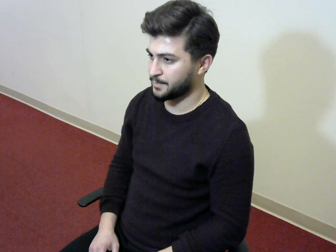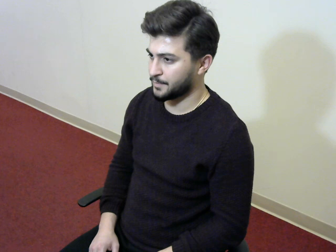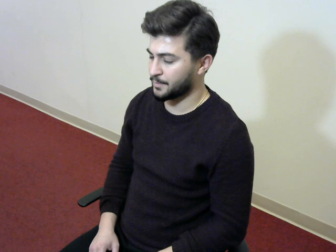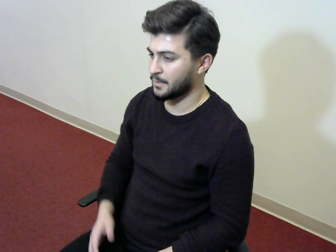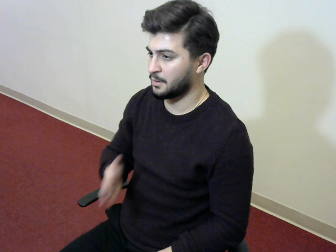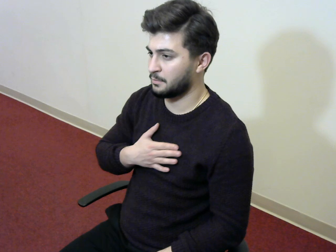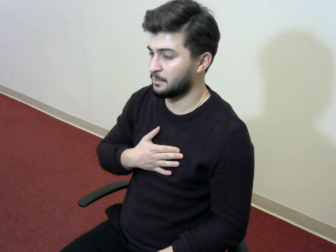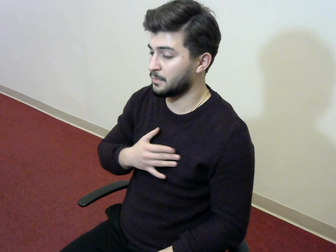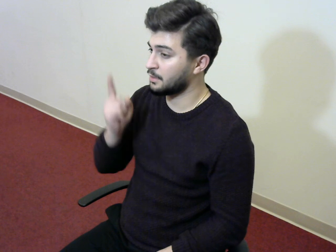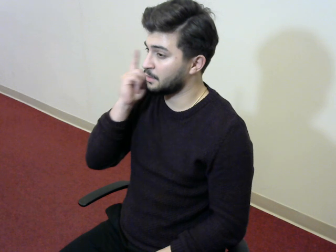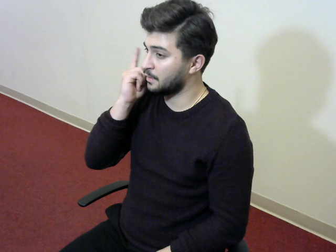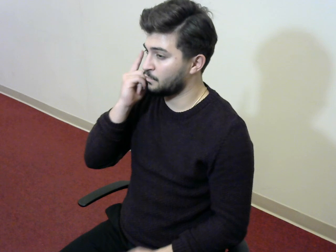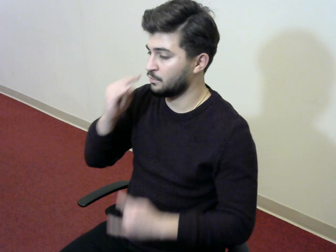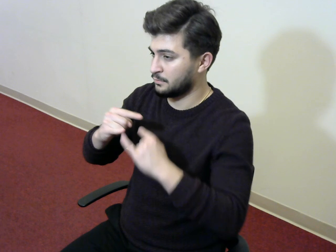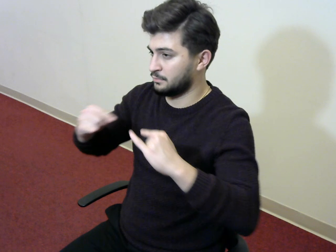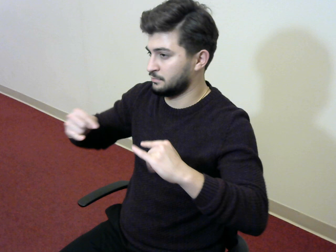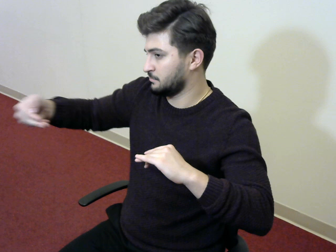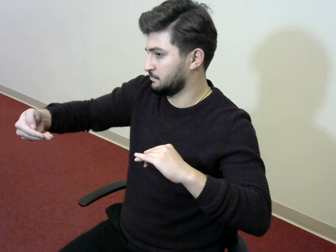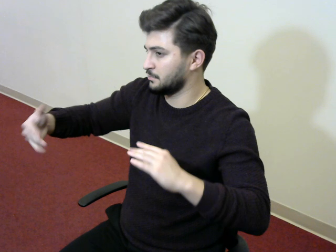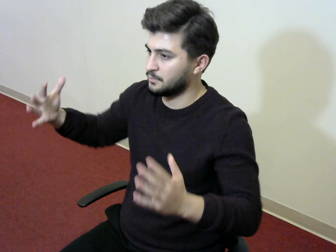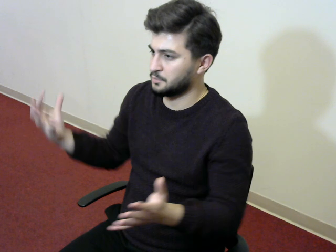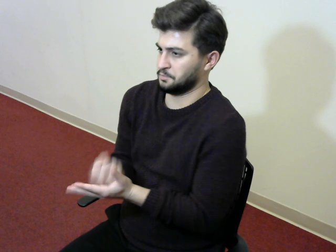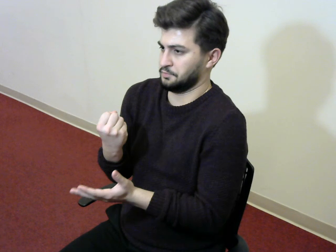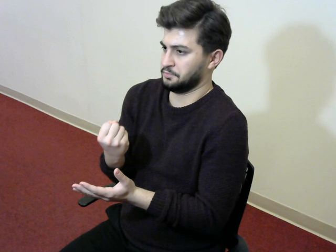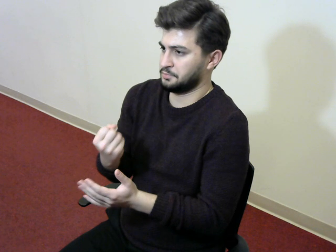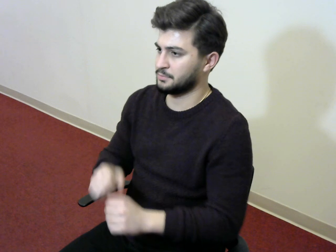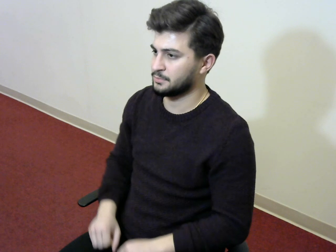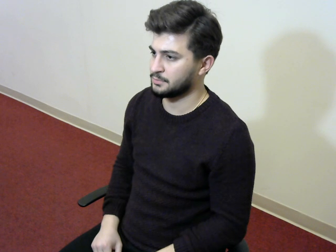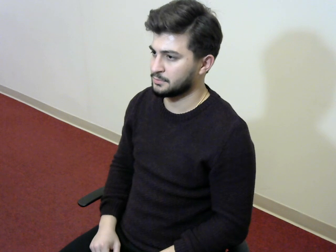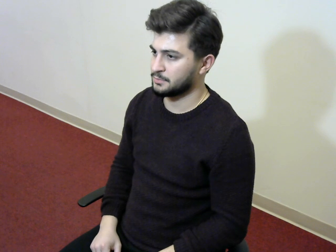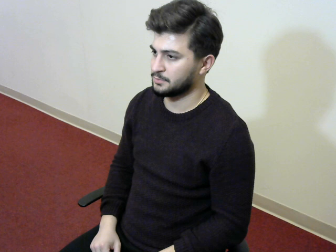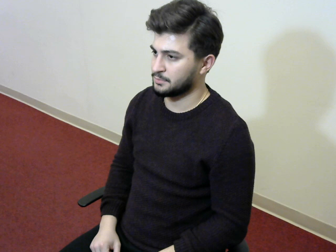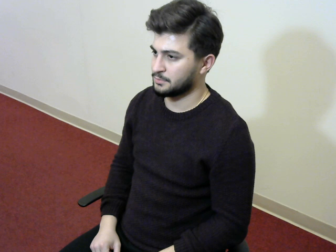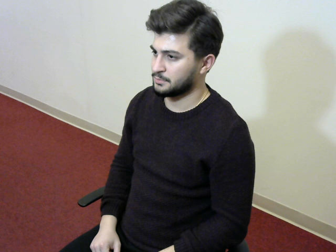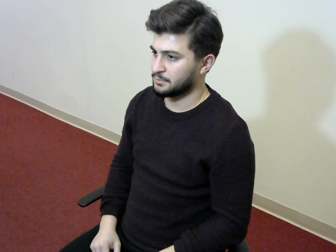Mən telefonumu stolun altından tapdım